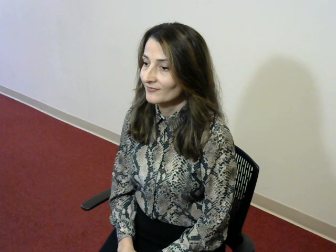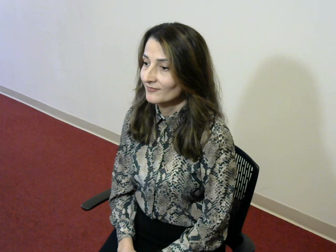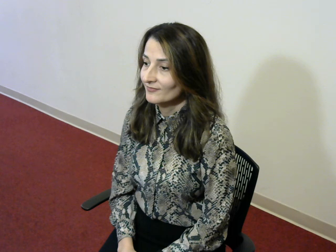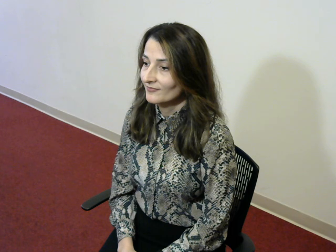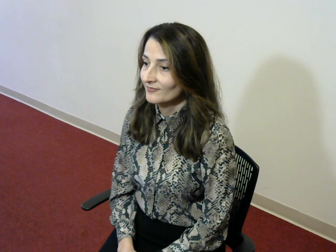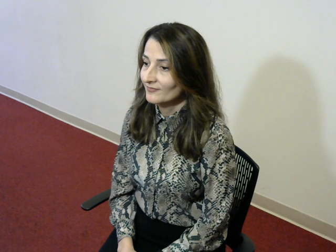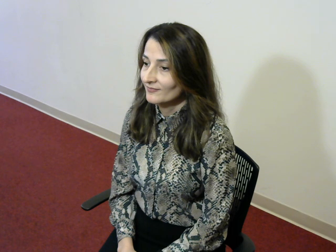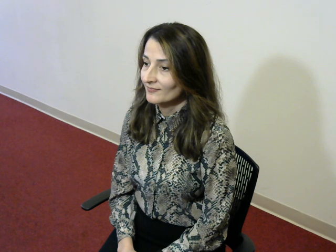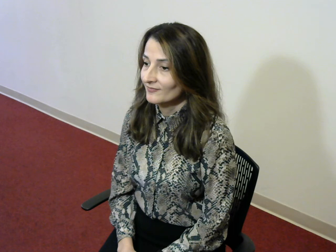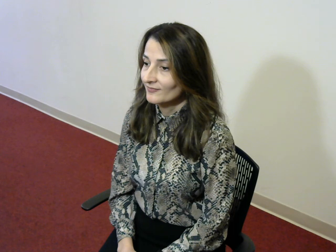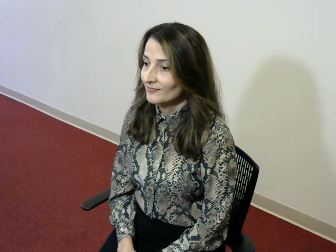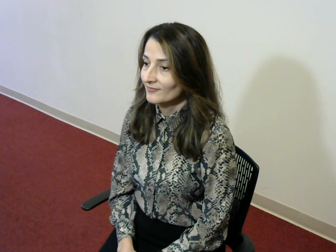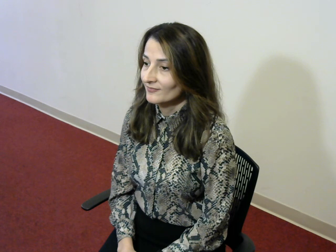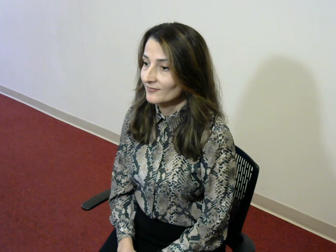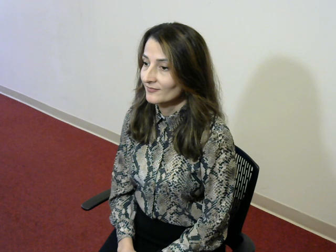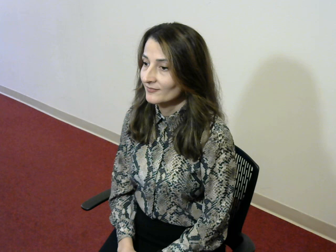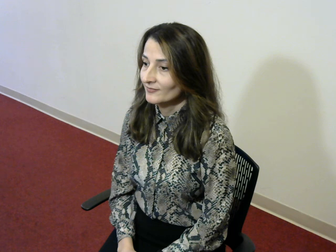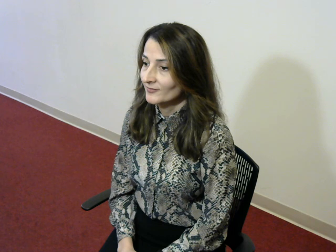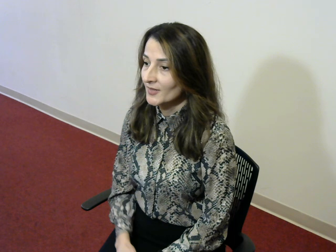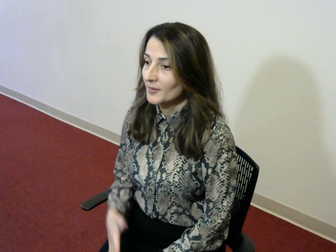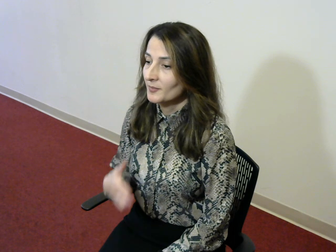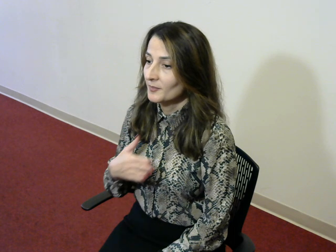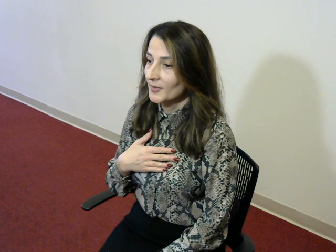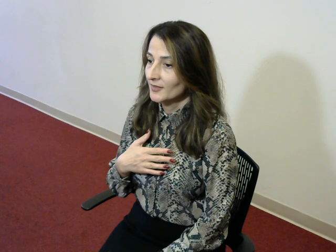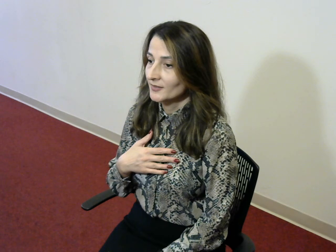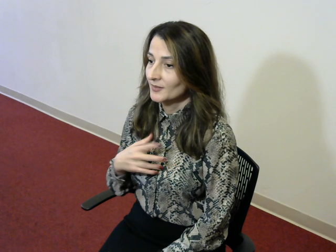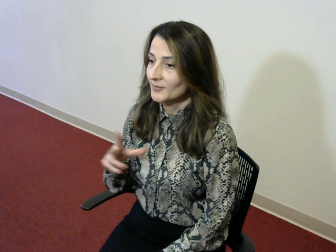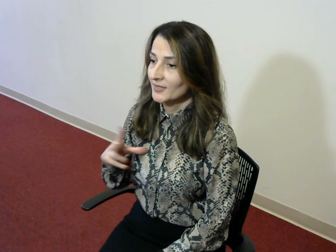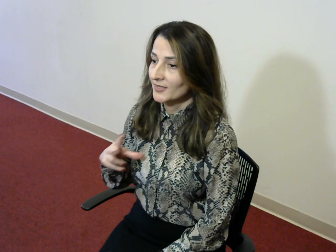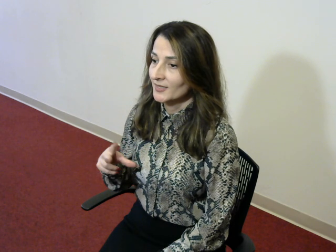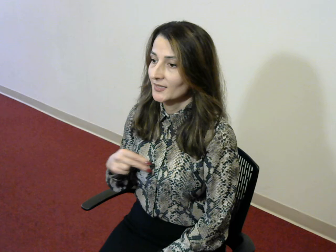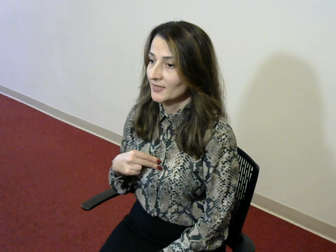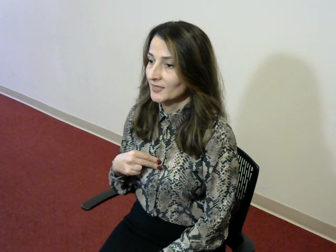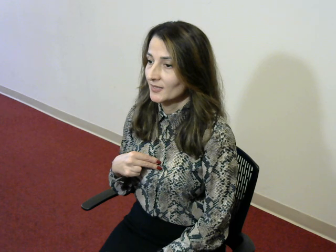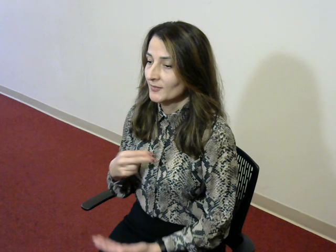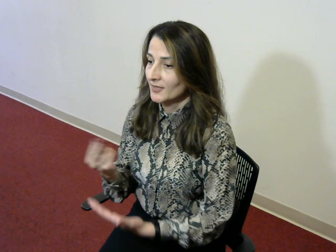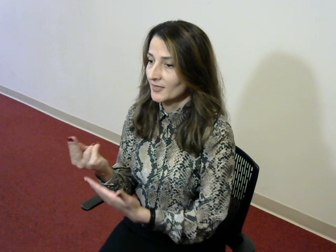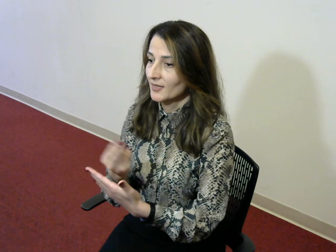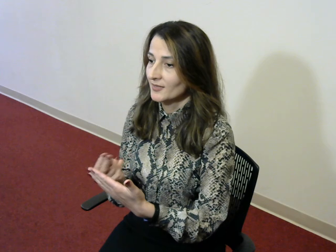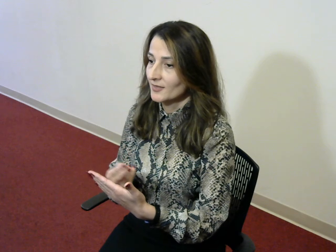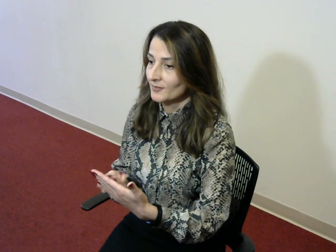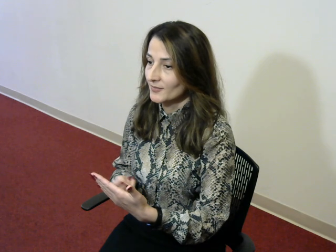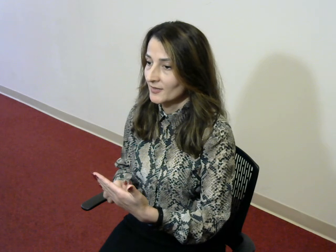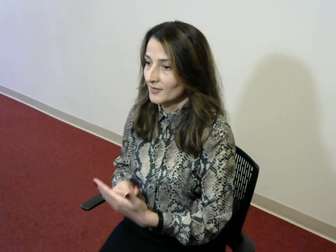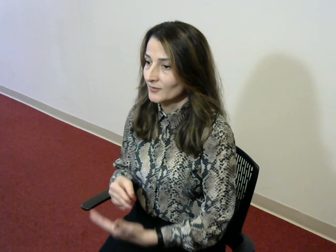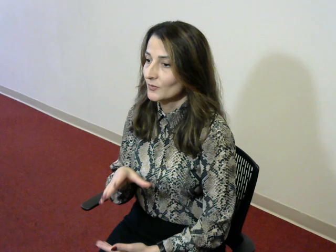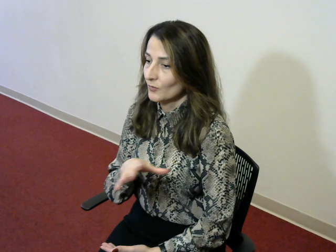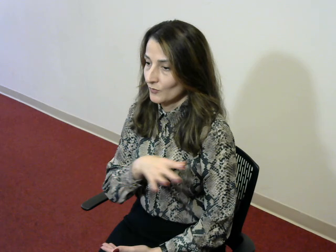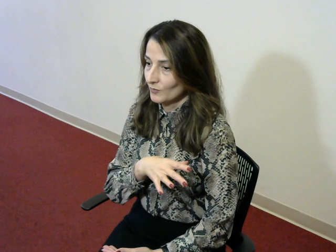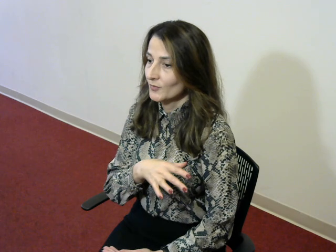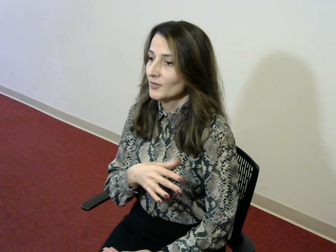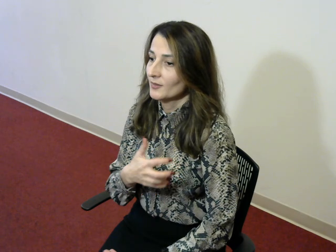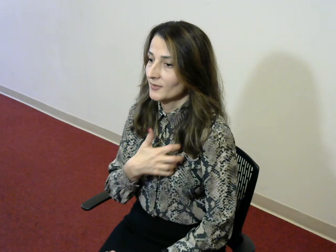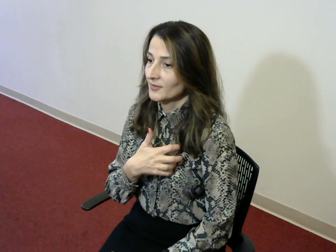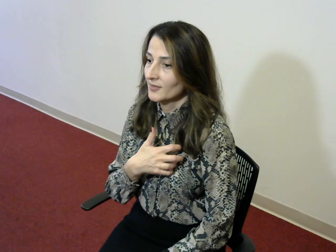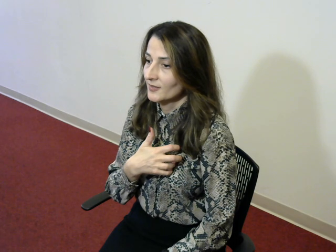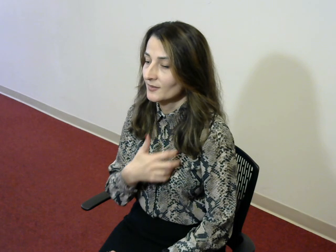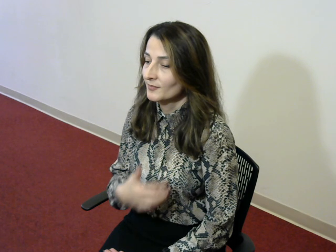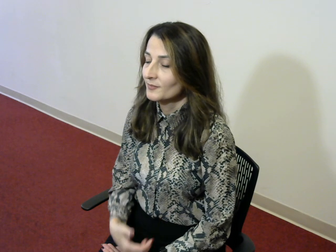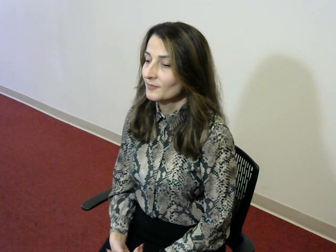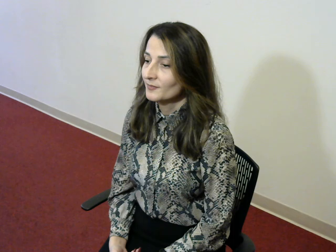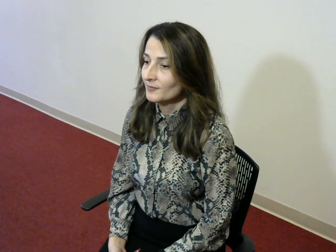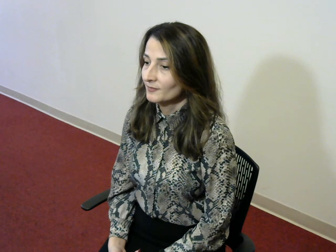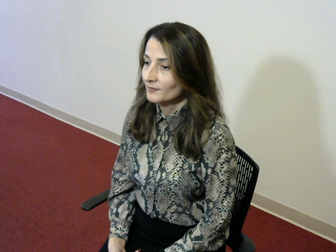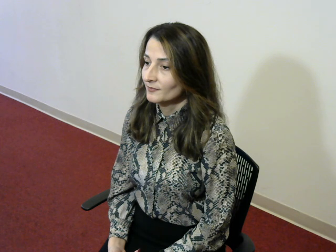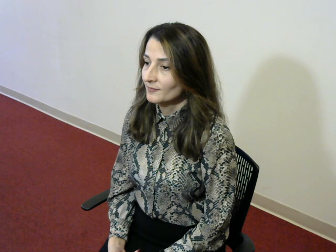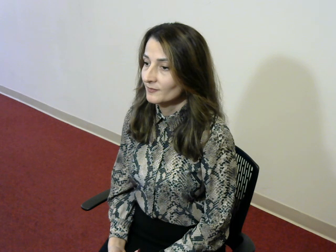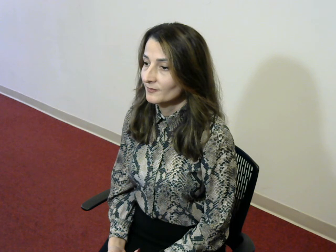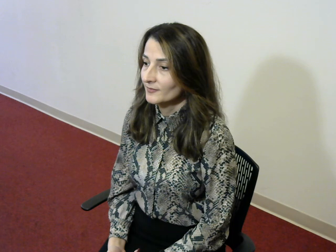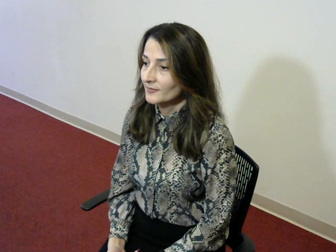Mənim qızım rəssam olmaq istəyir